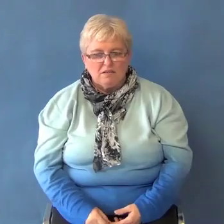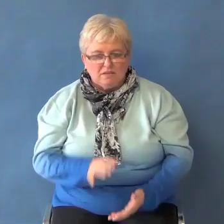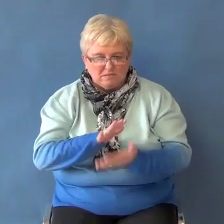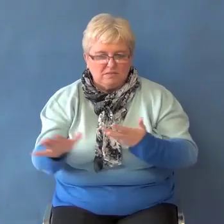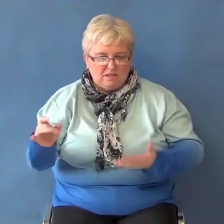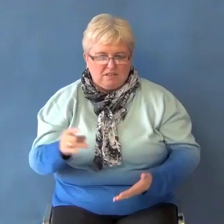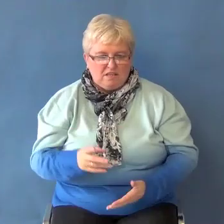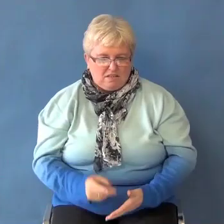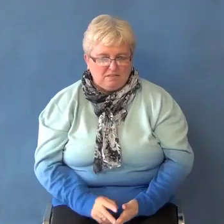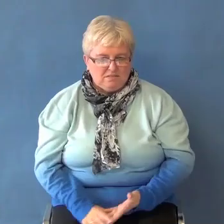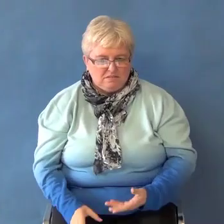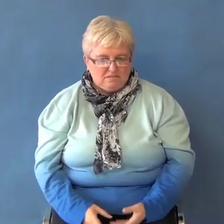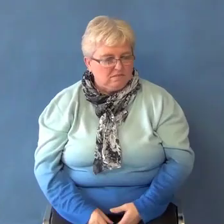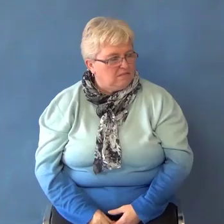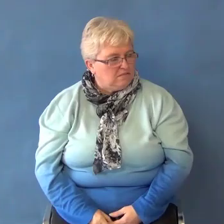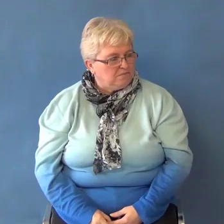Ślisko, tak, ślisko.